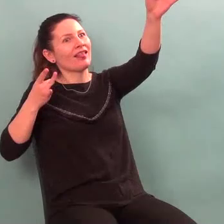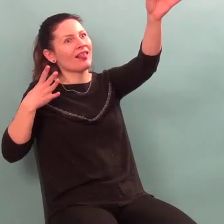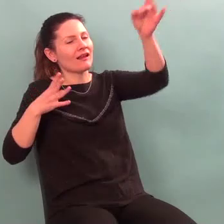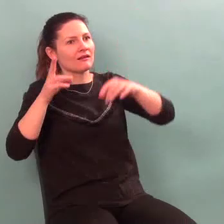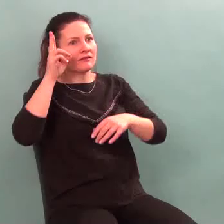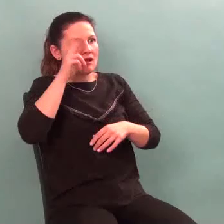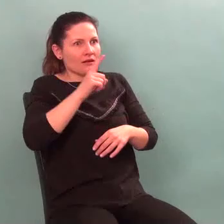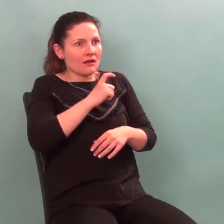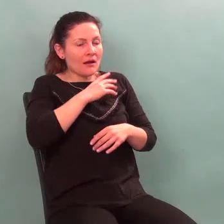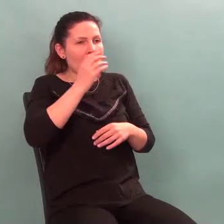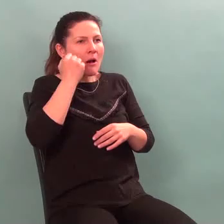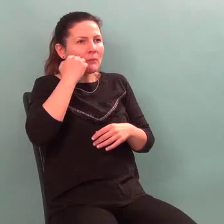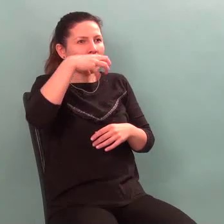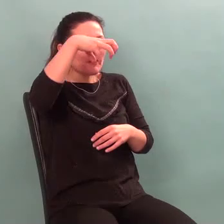Tata boi się, bo jabłko jest małe.